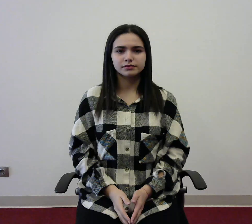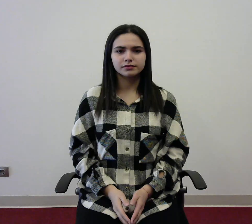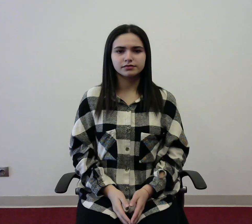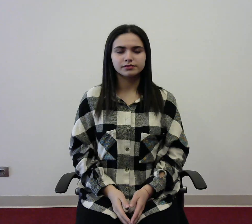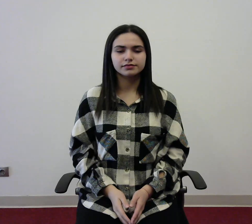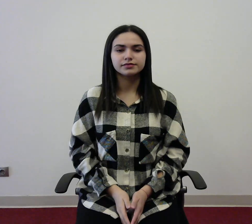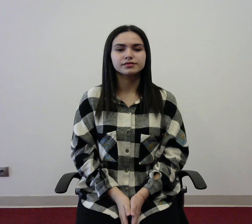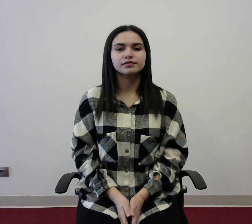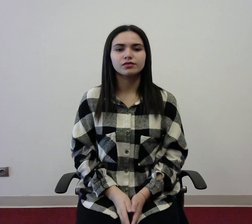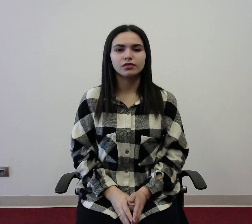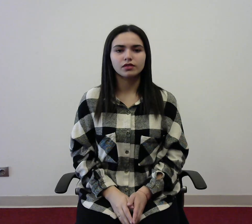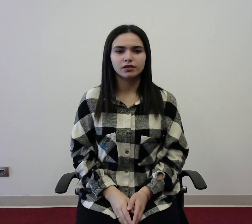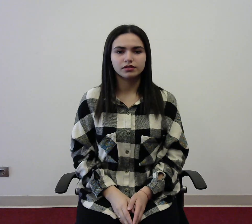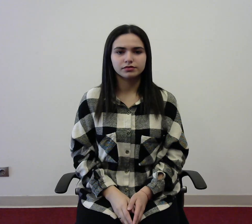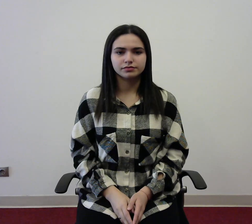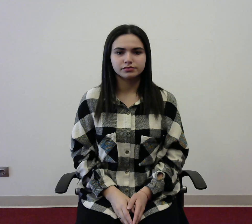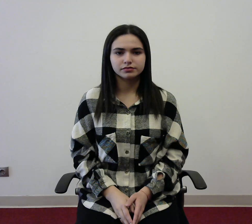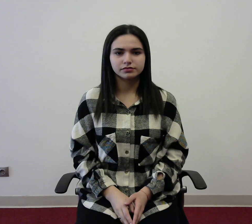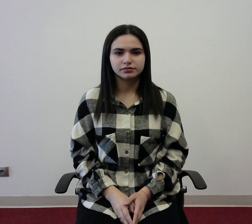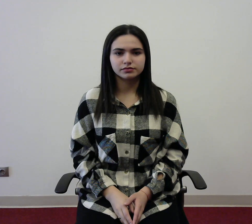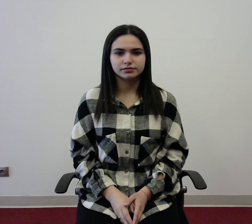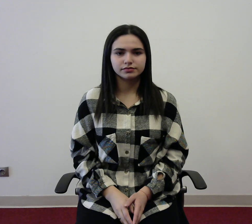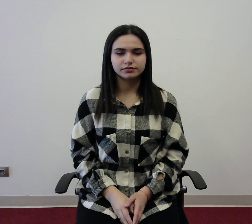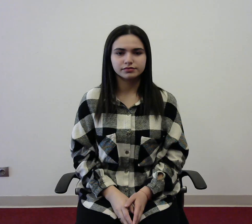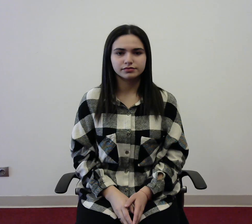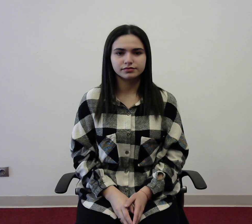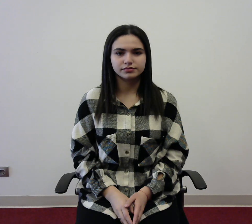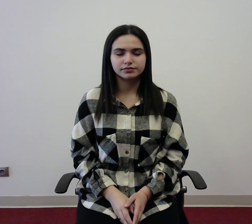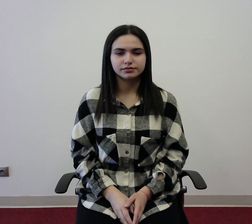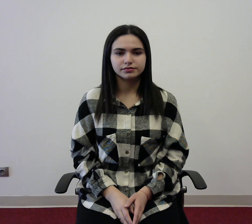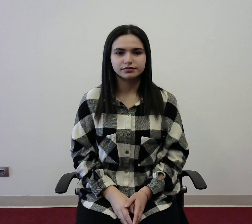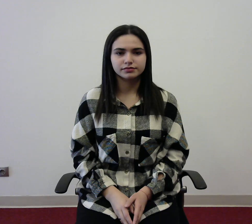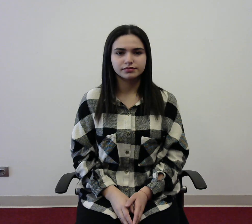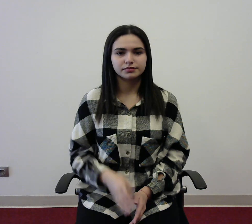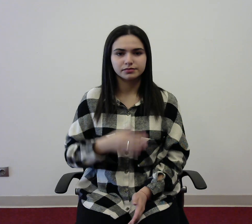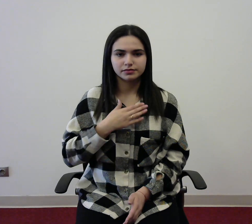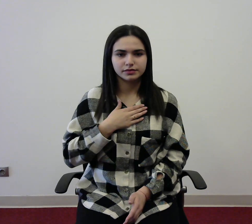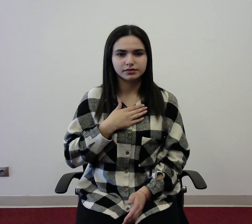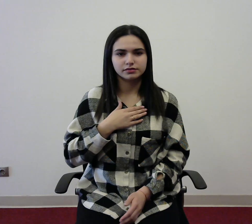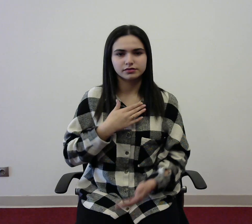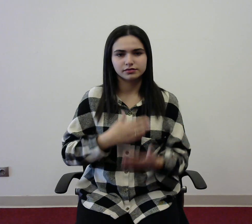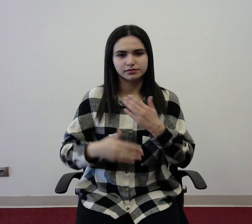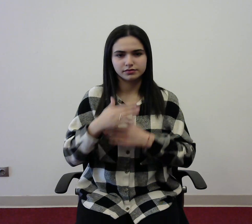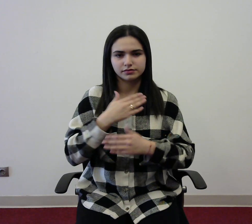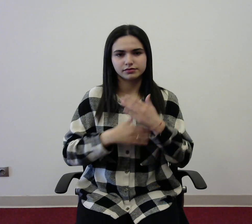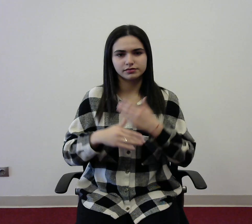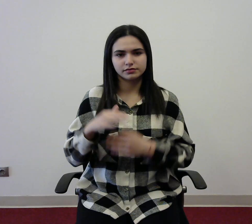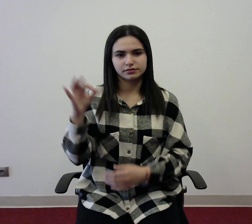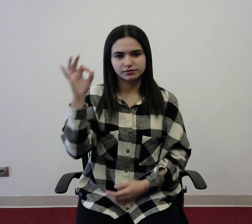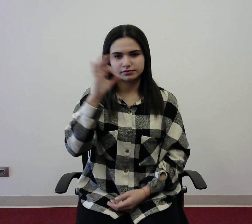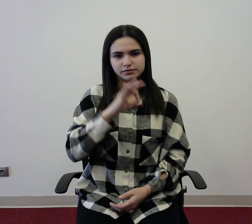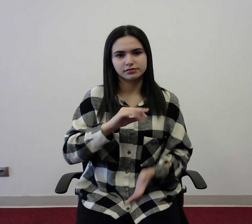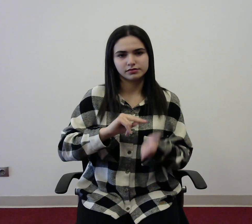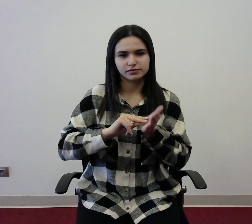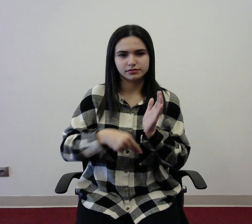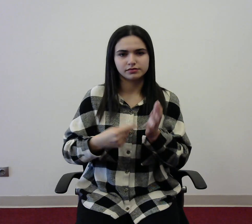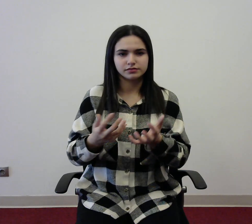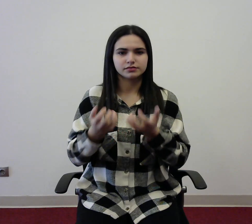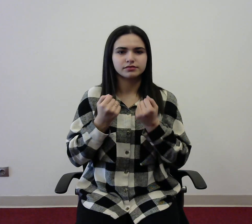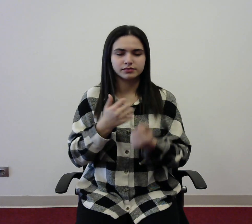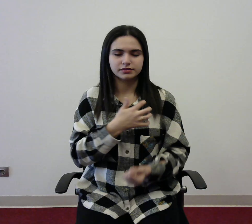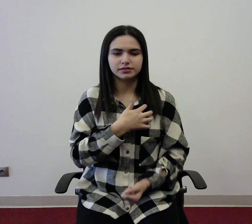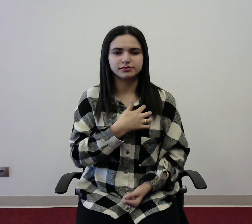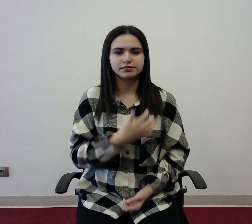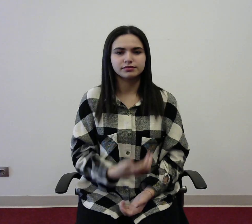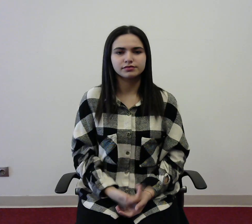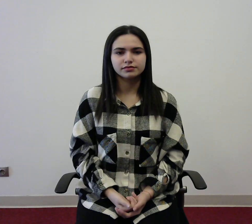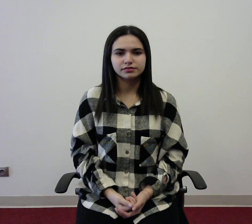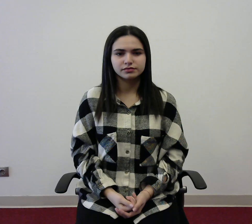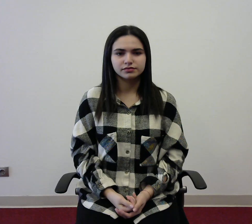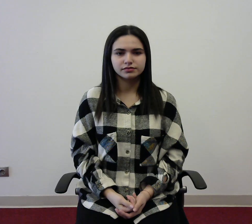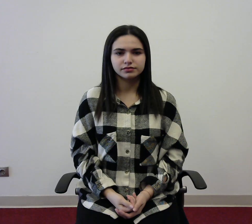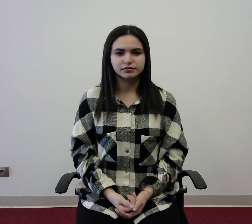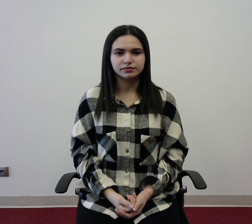Mən əlillik haqqında arayış almaq istəyirəm